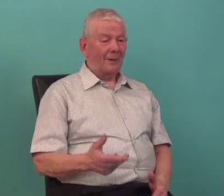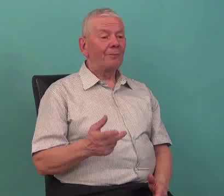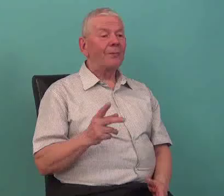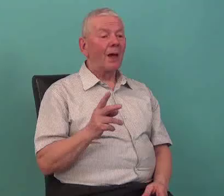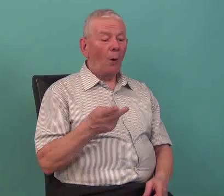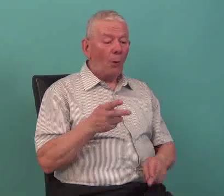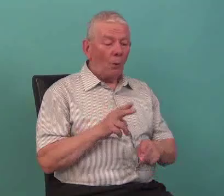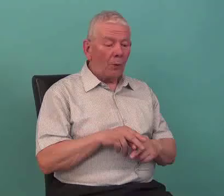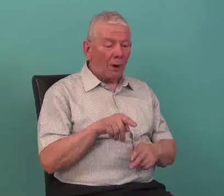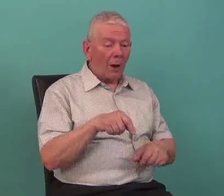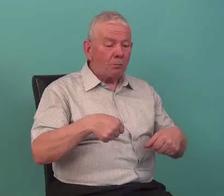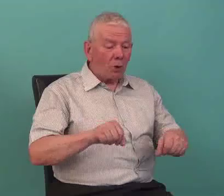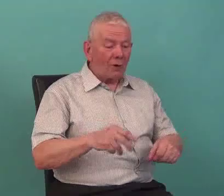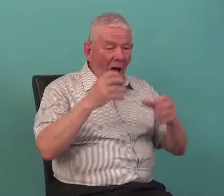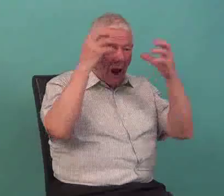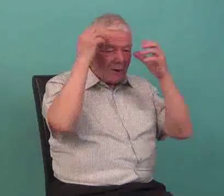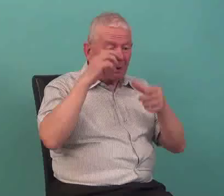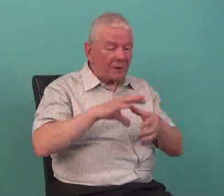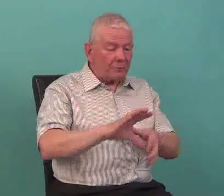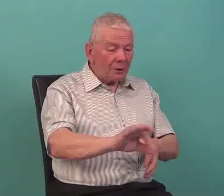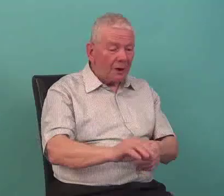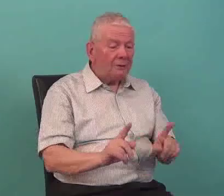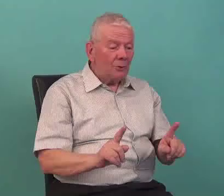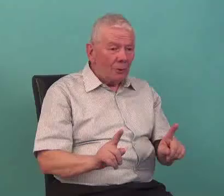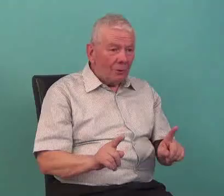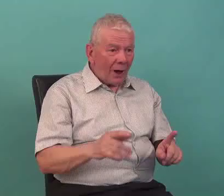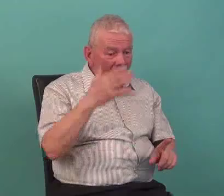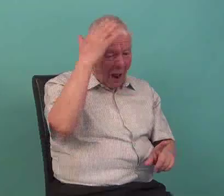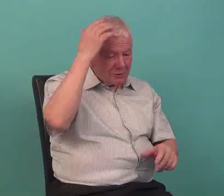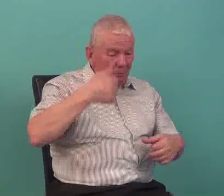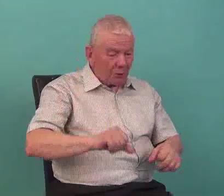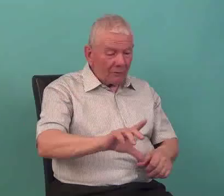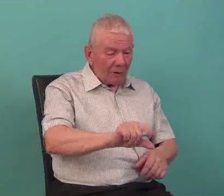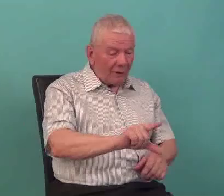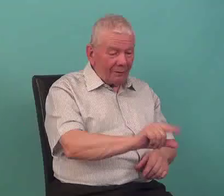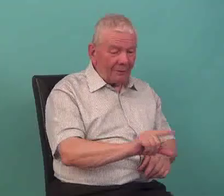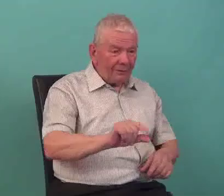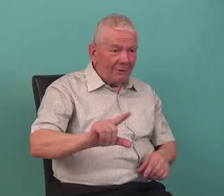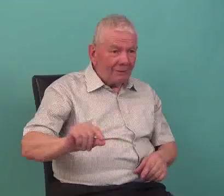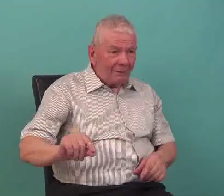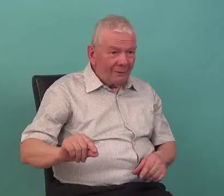Który obrazek z kaskiem pasuje do motora?